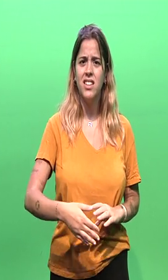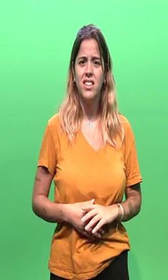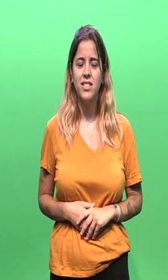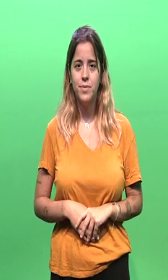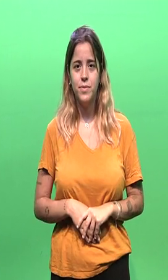Sí.